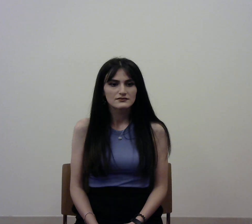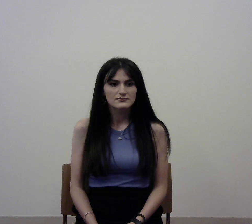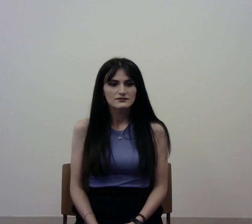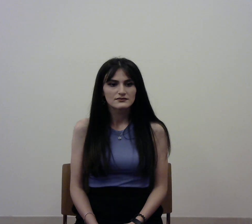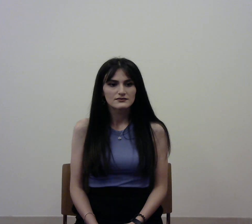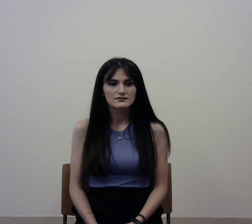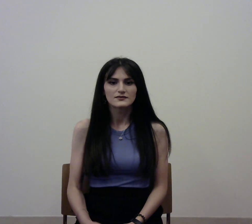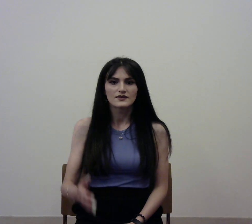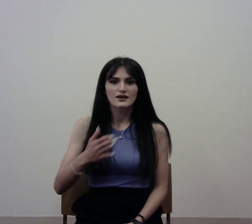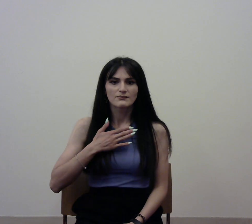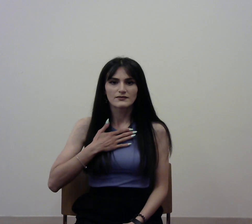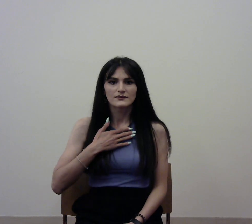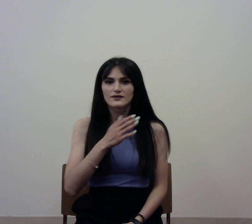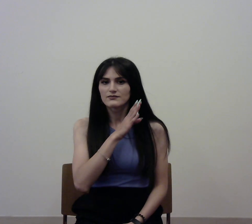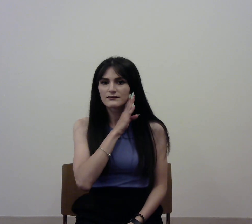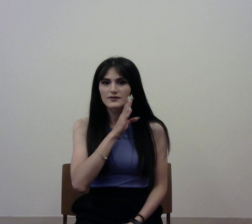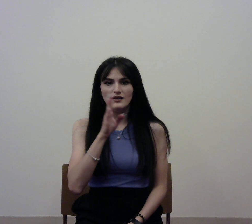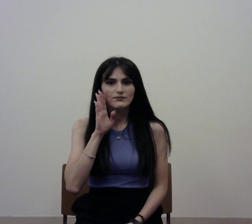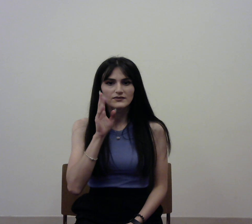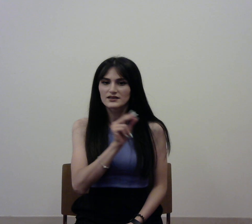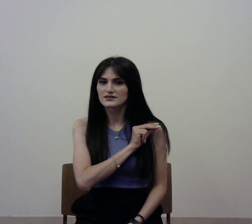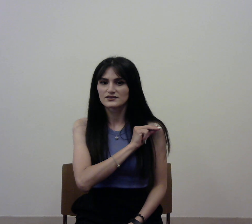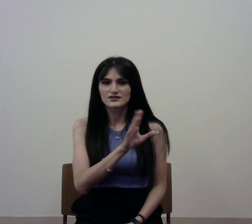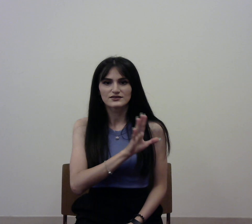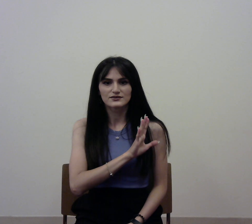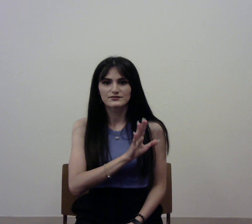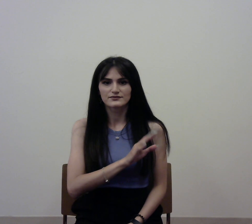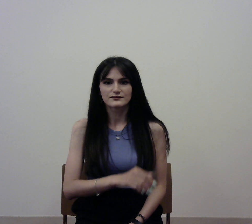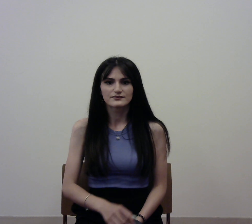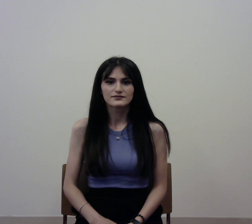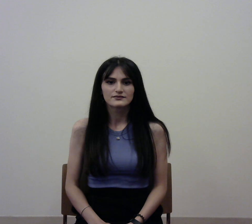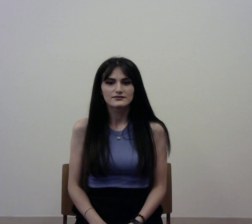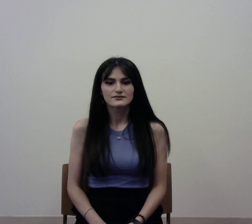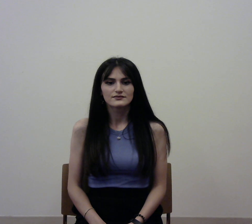Mənim anam işsizdir